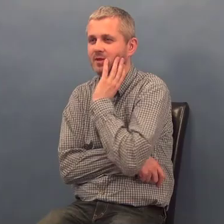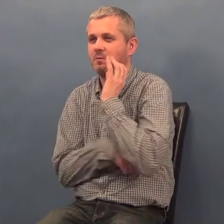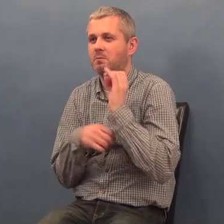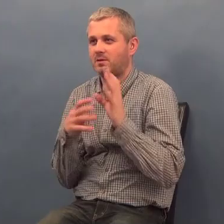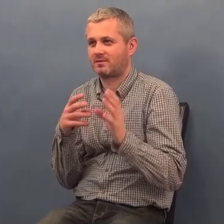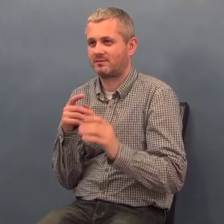Popsuło się.